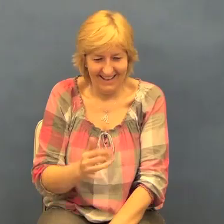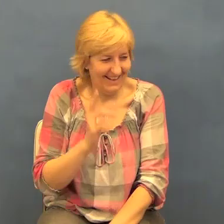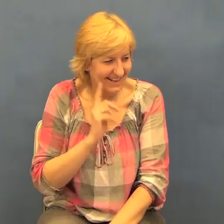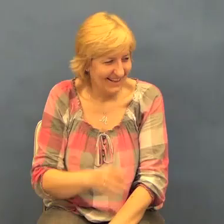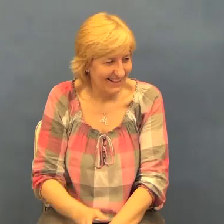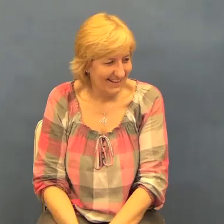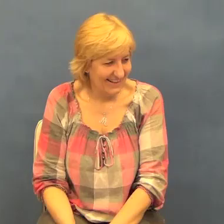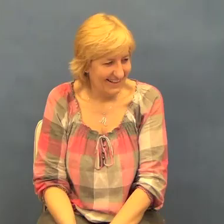Tak, prawda.